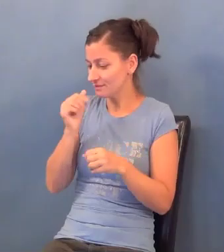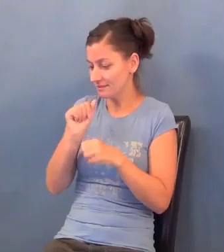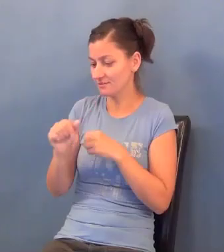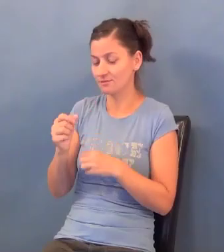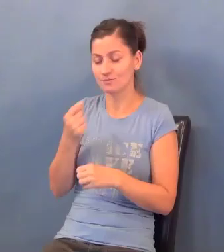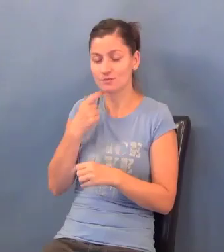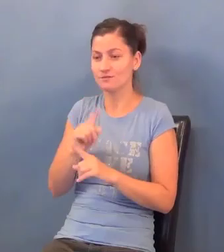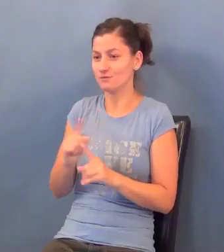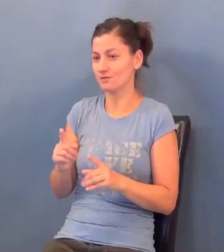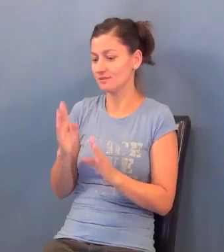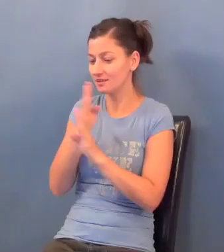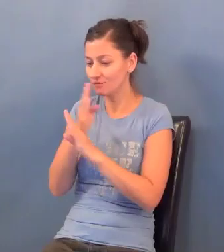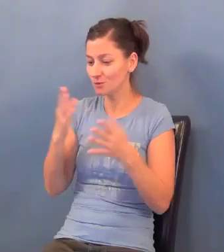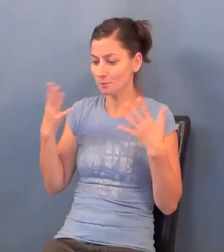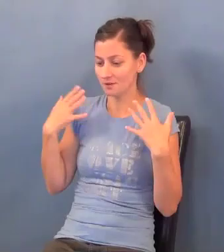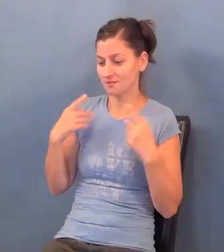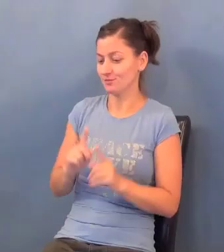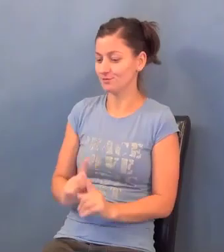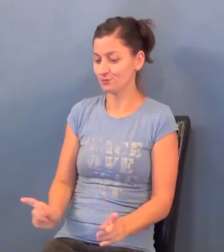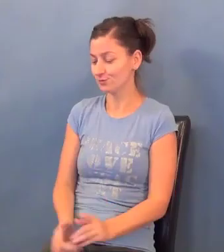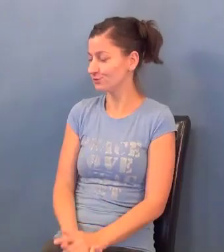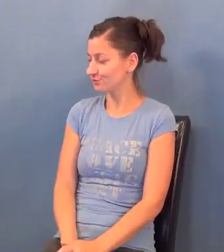Nie wolno spożywać alkoholu, na zewnątrz, na spacerze, nie wolno.